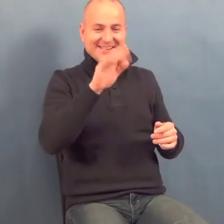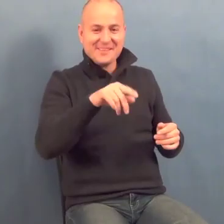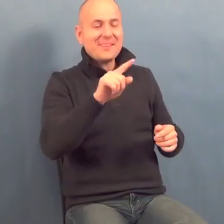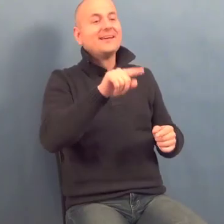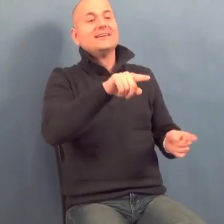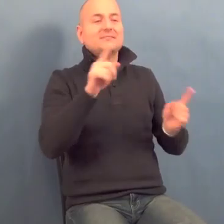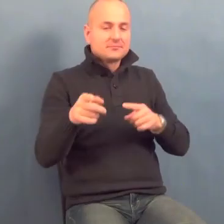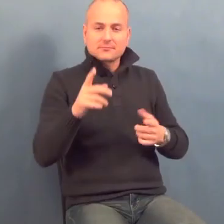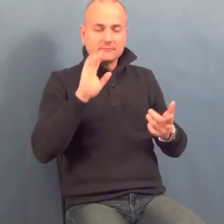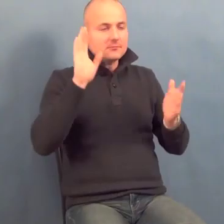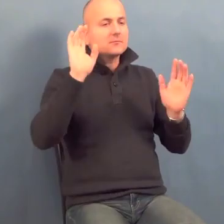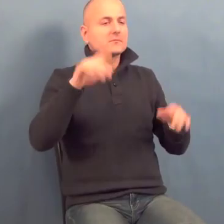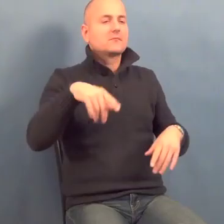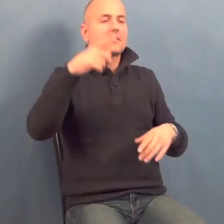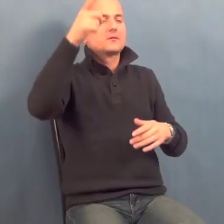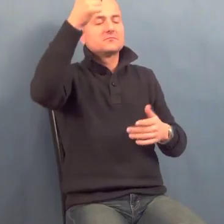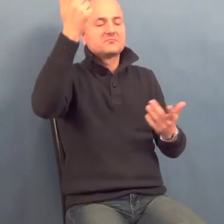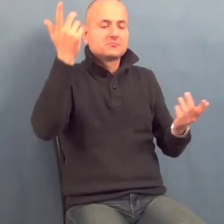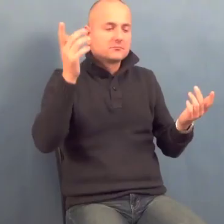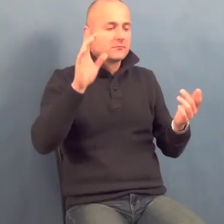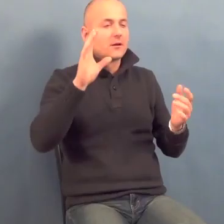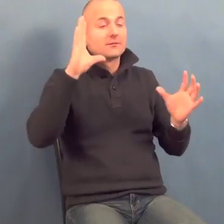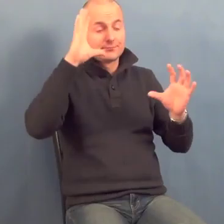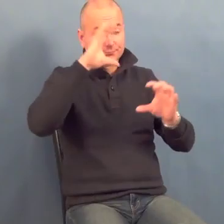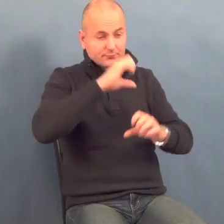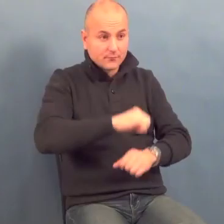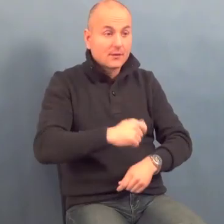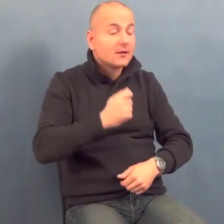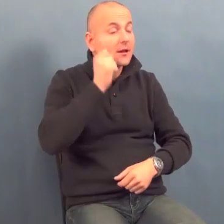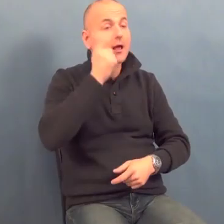Następnie, no coś tam... zaczyna się ściemniać i nadchodzi ranek.